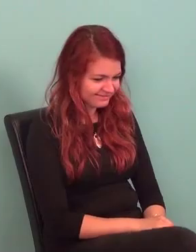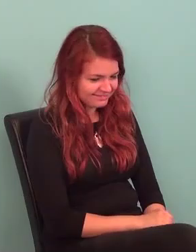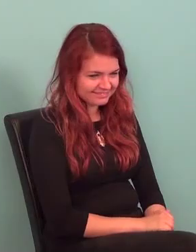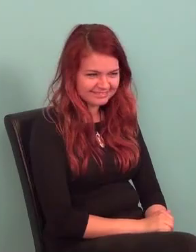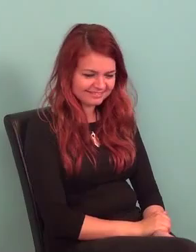Stawia miskę.